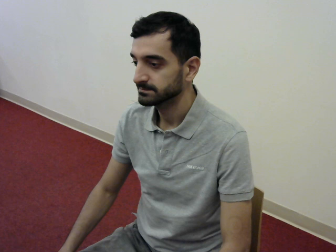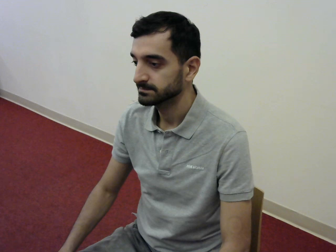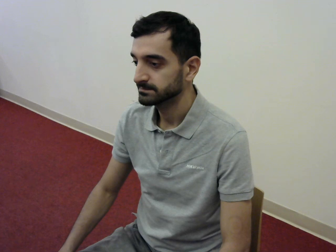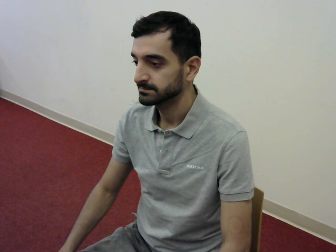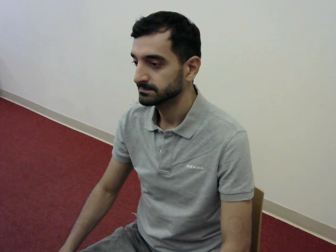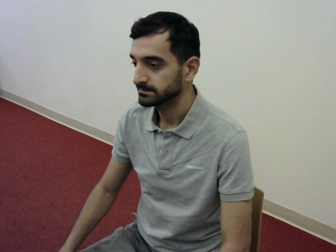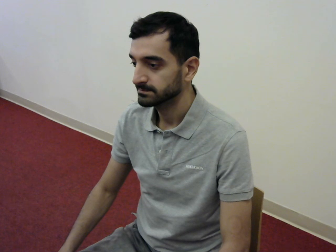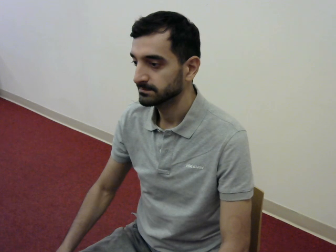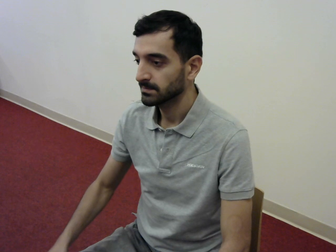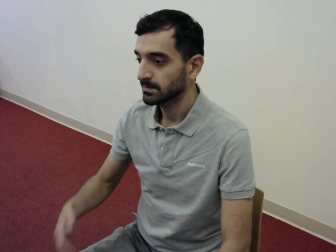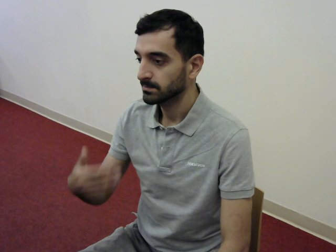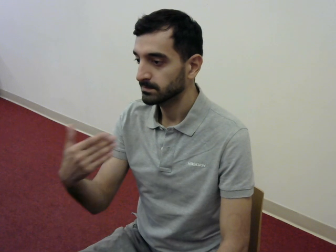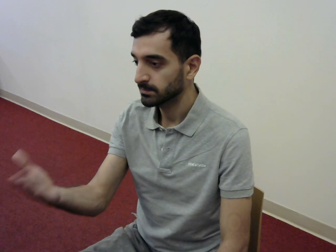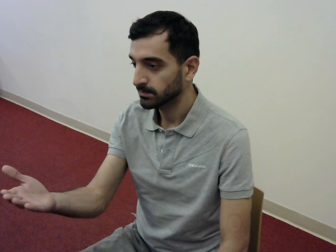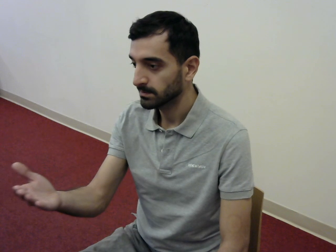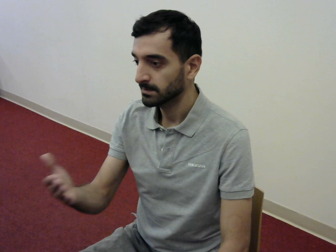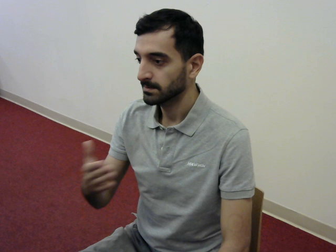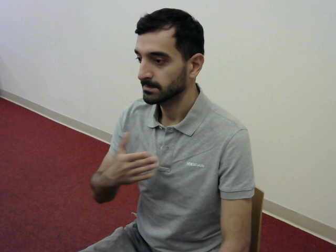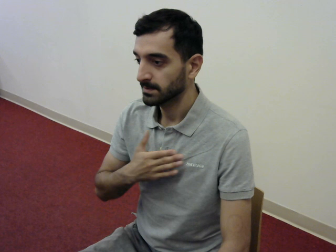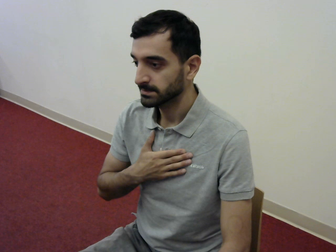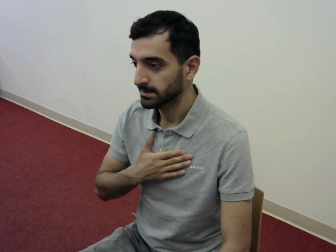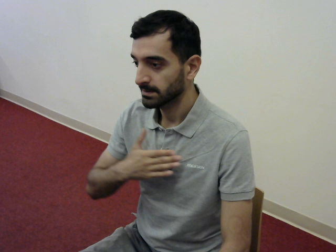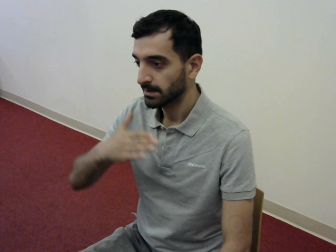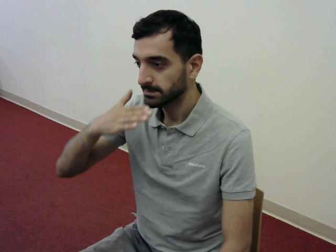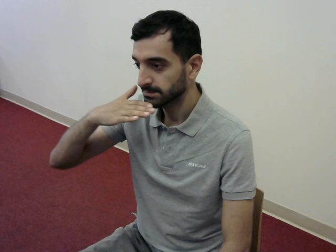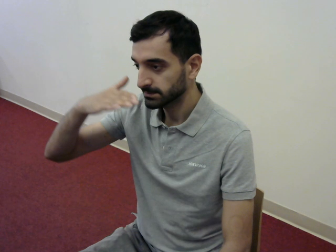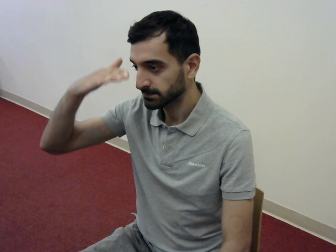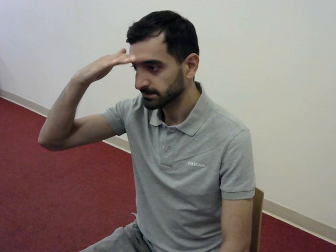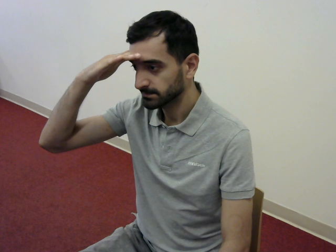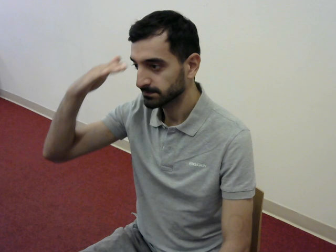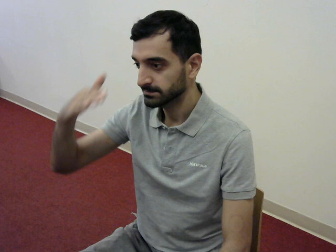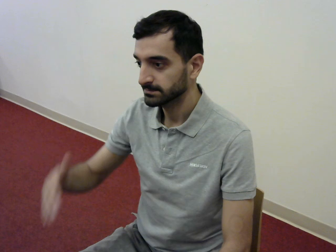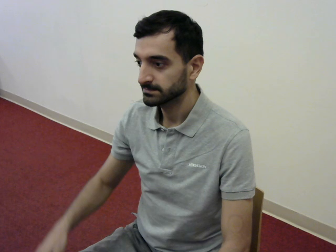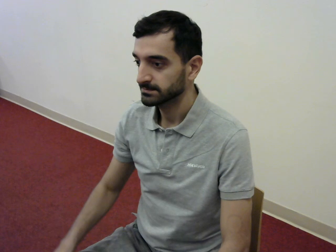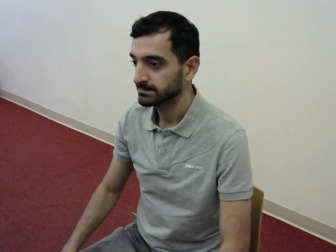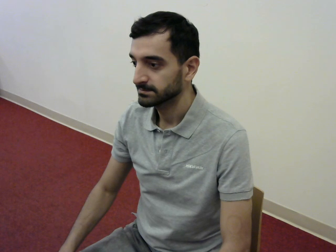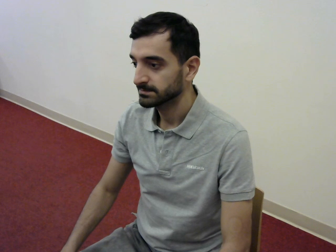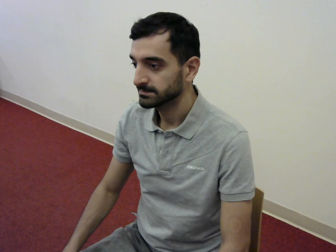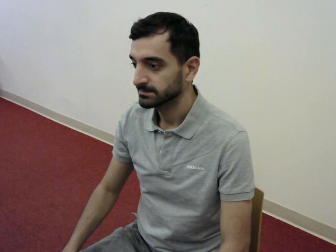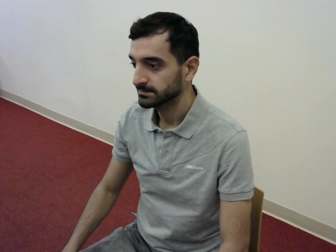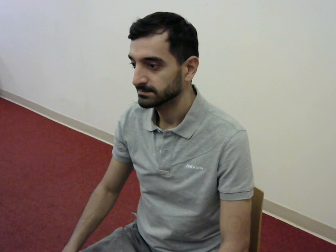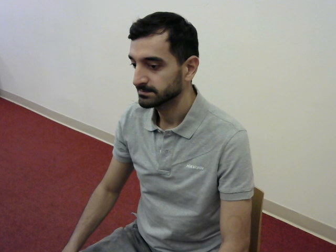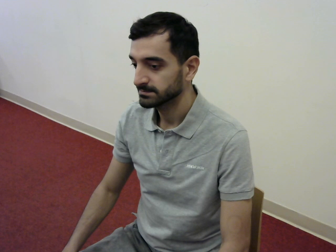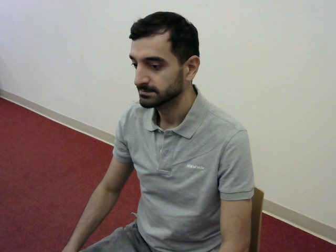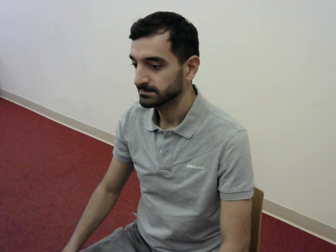Bu mənim atamdır